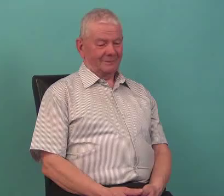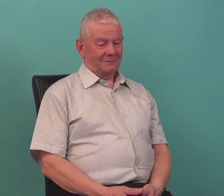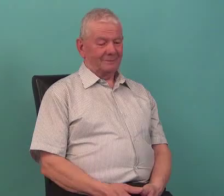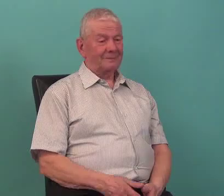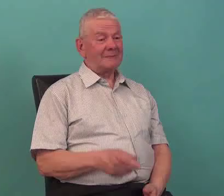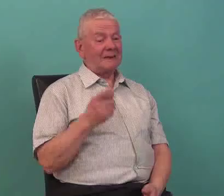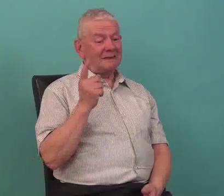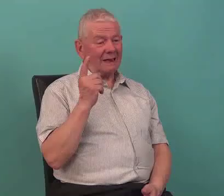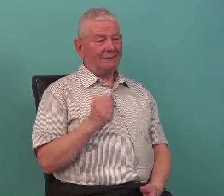Zakaz.